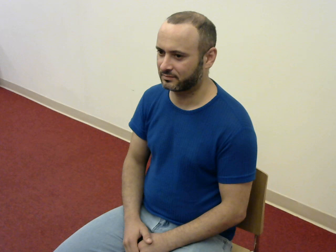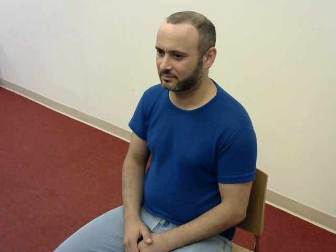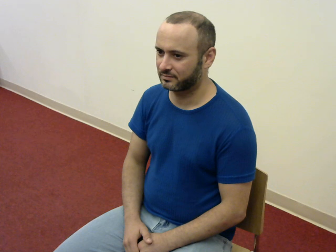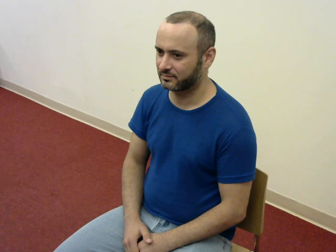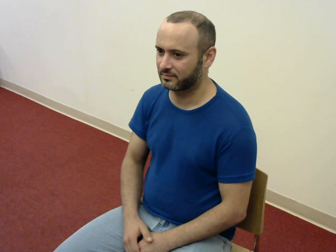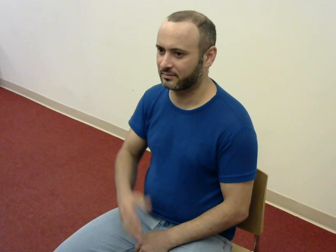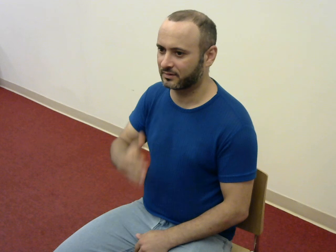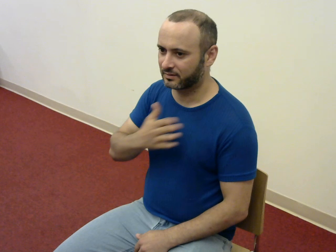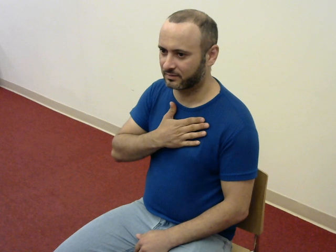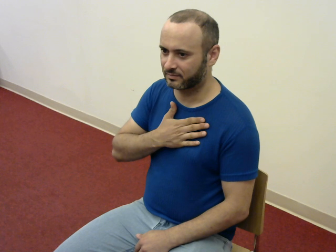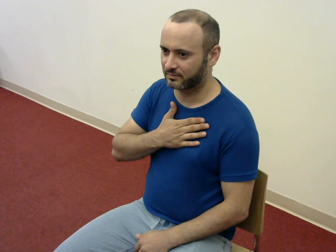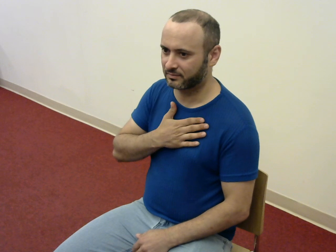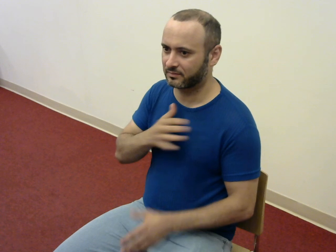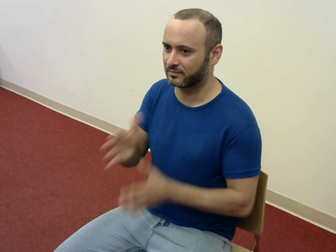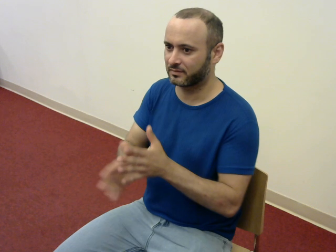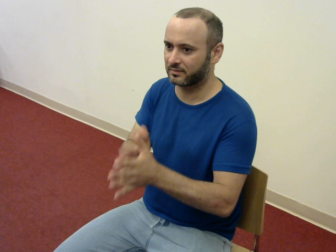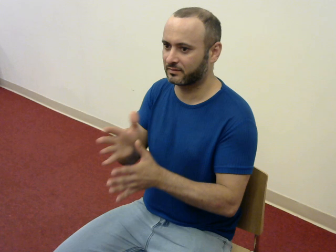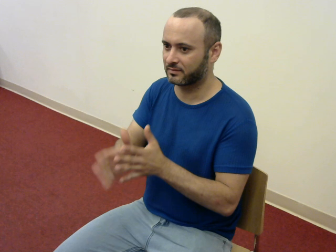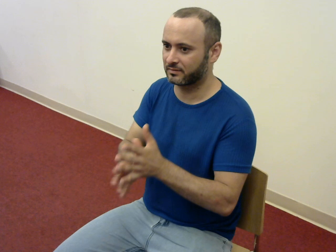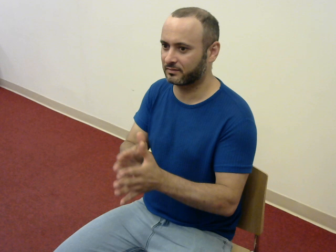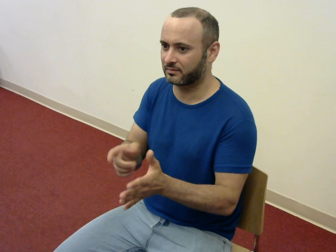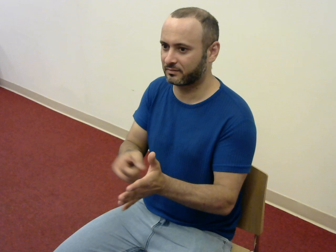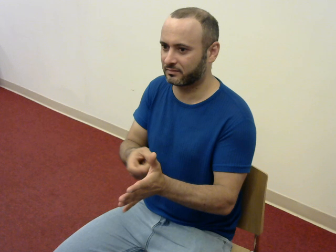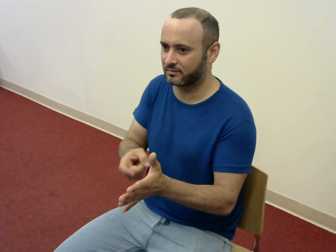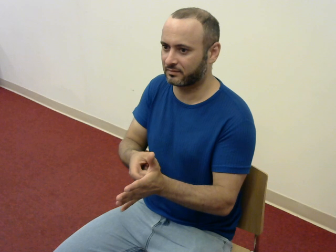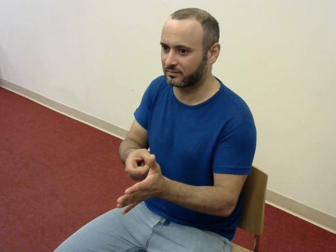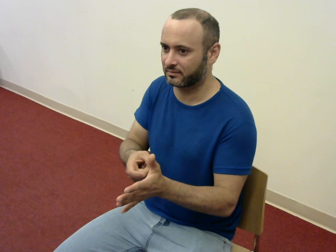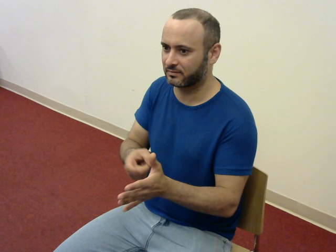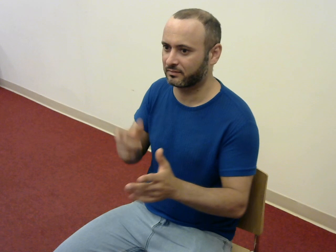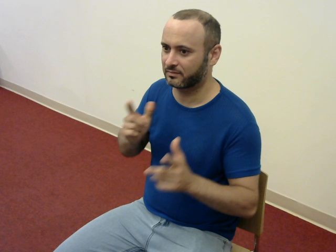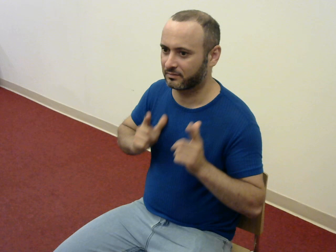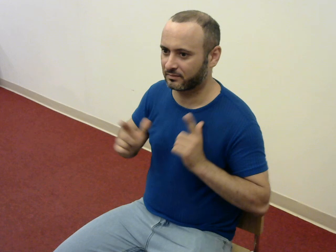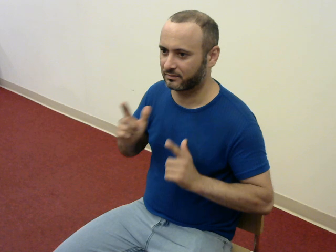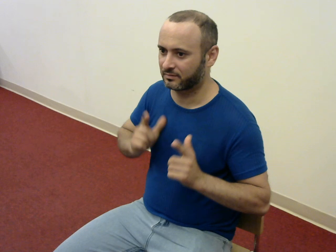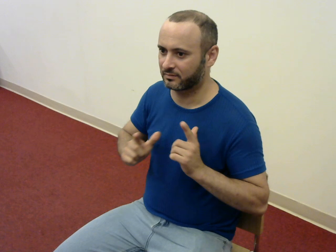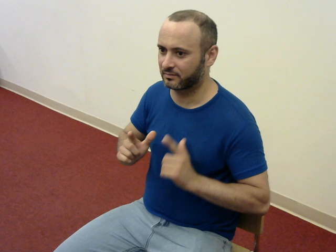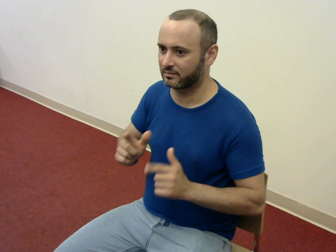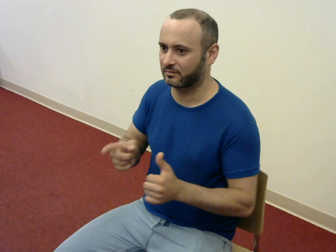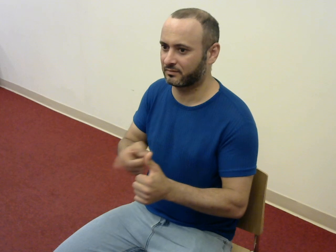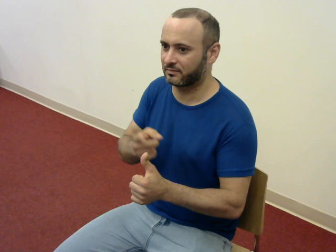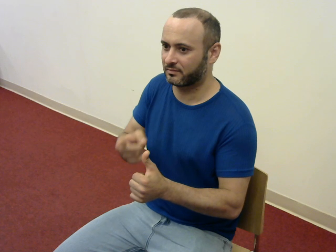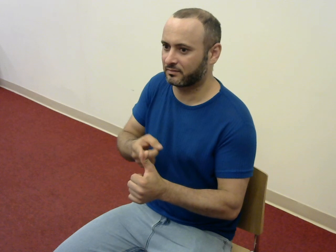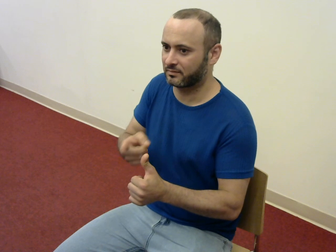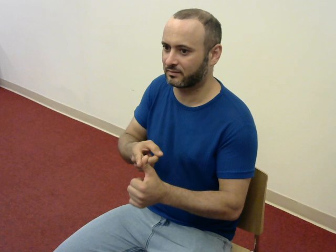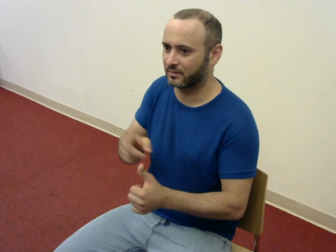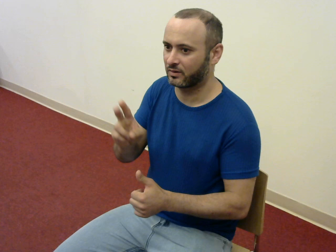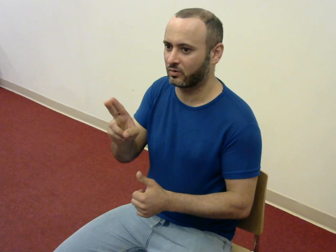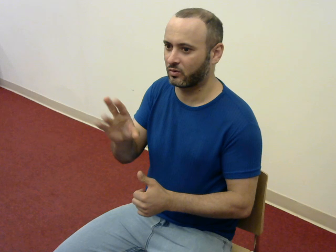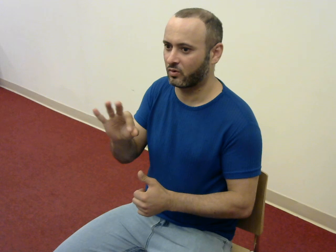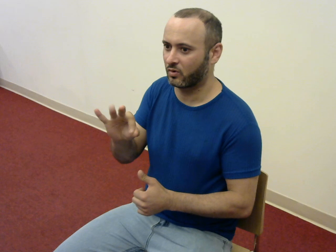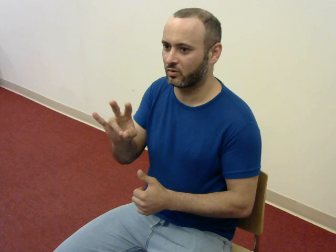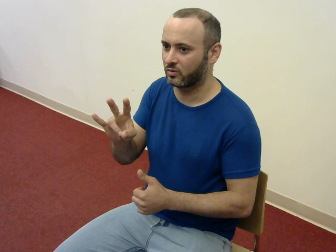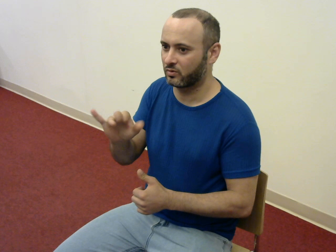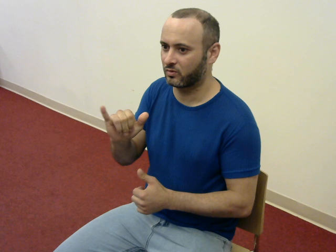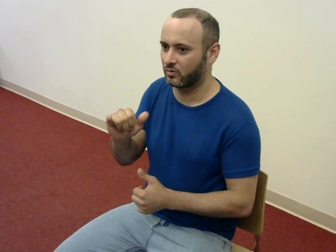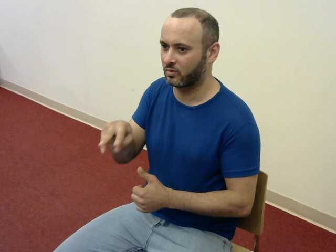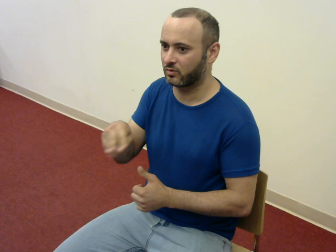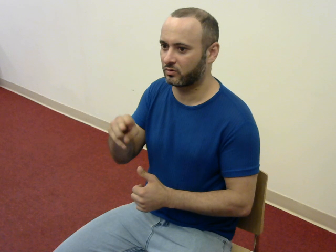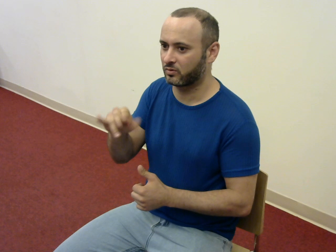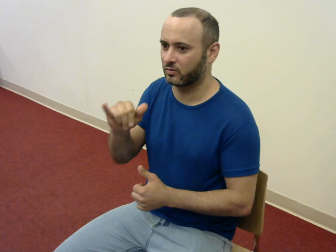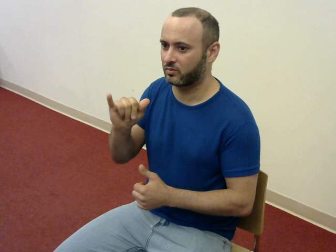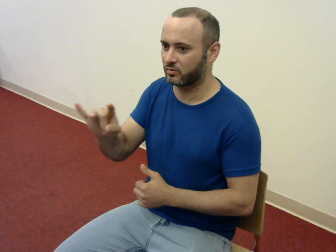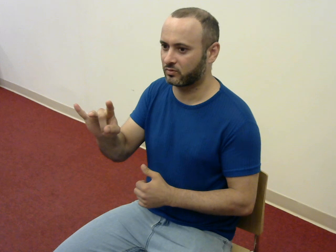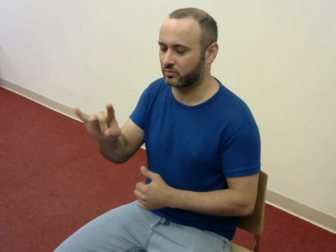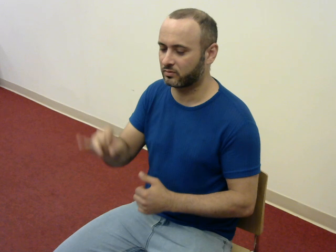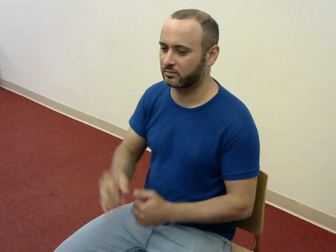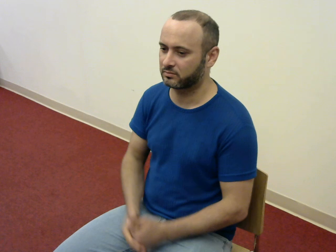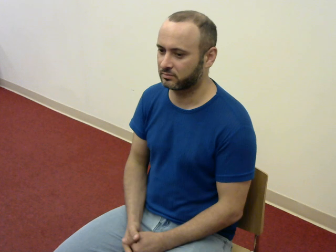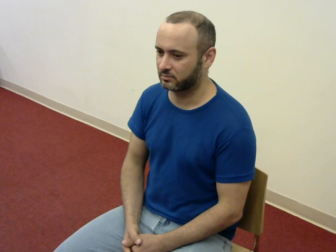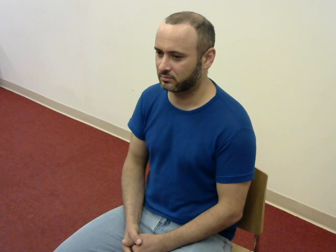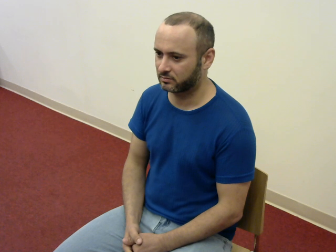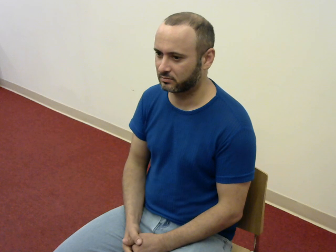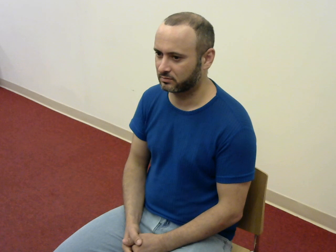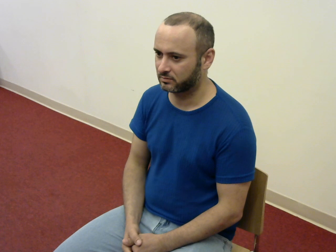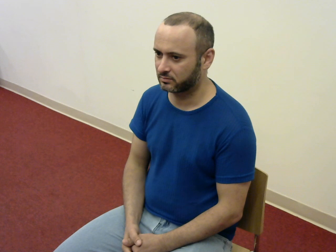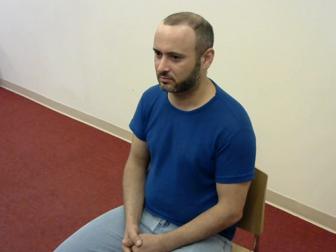Mənim işarə dili müəlliməmin adı Könüldür